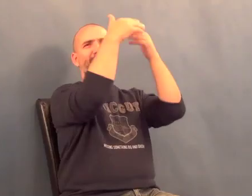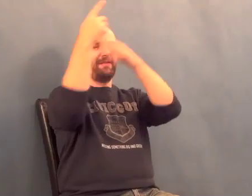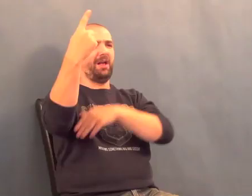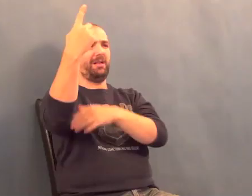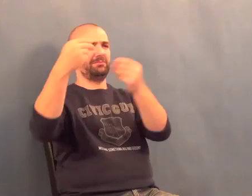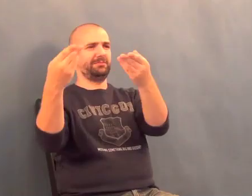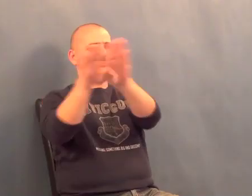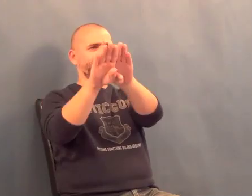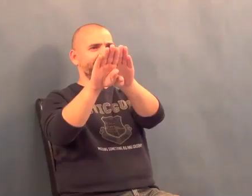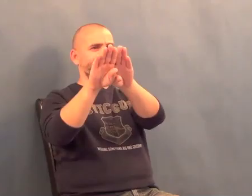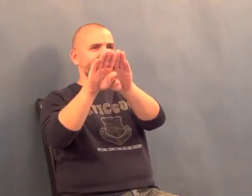A jedne są zamknięte.